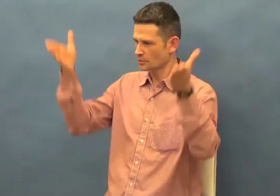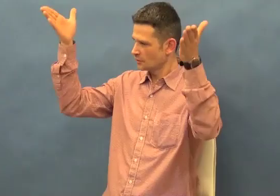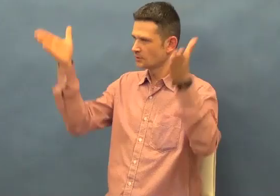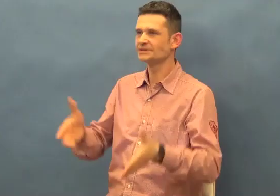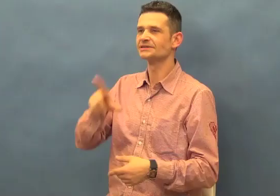Kształt odwróconego stożka.